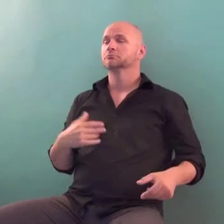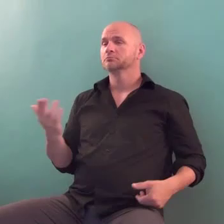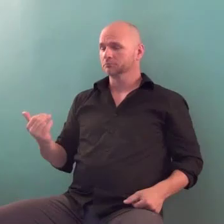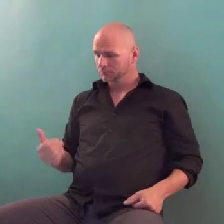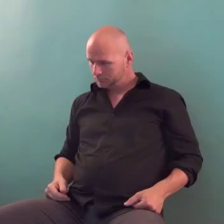Nie wiem.